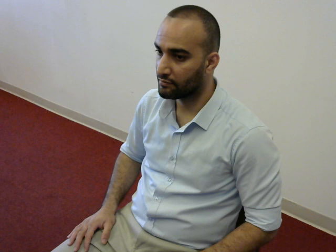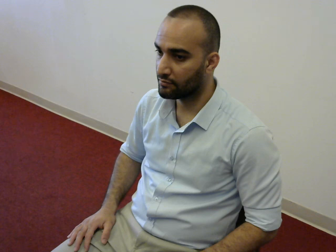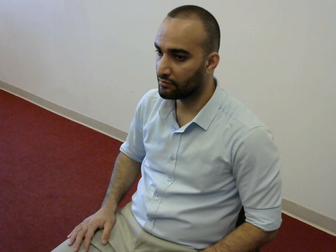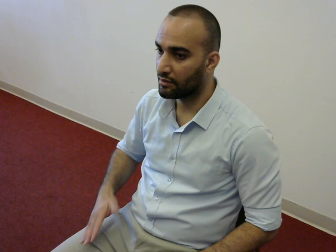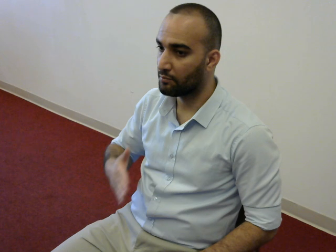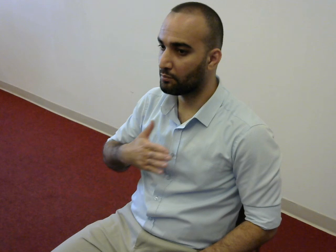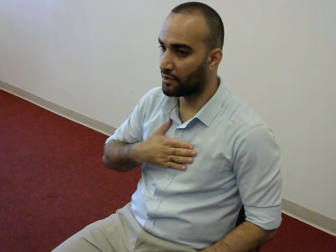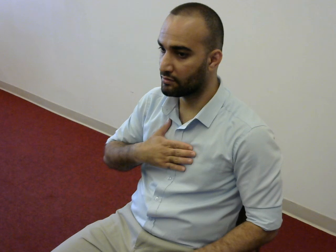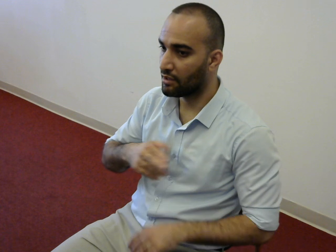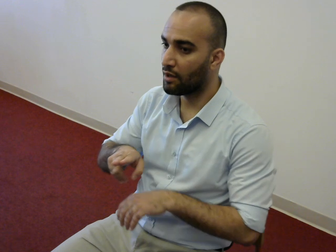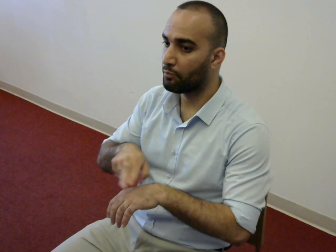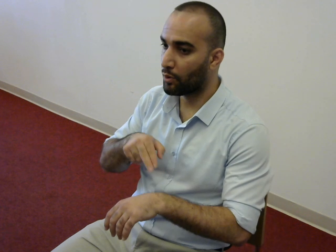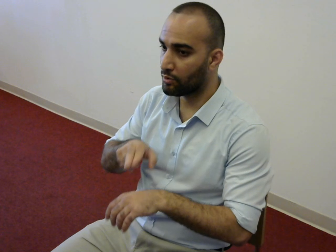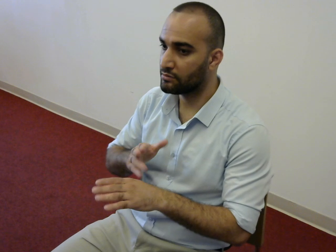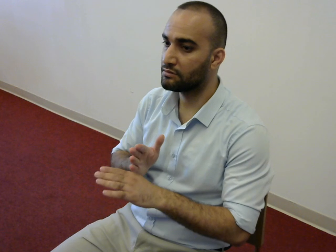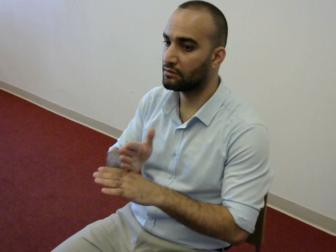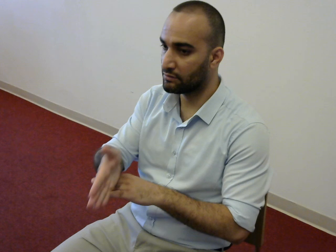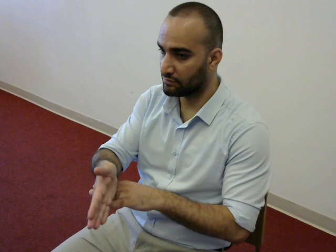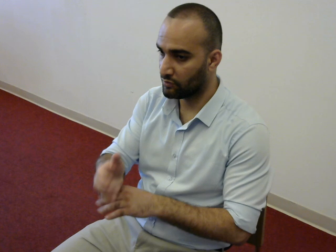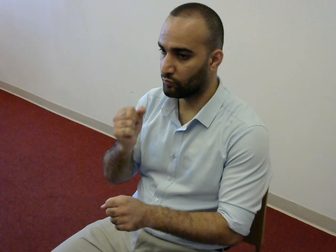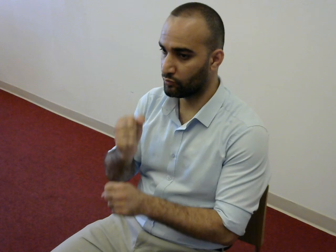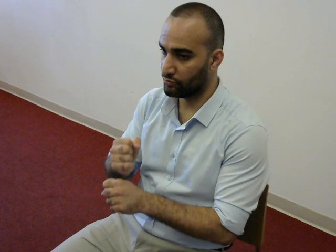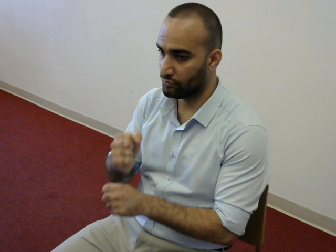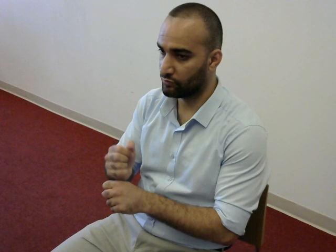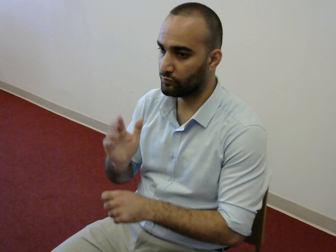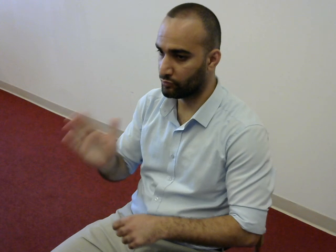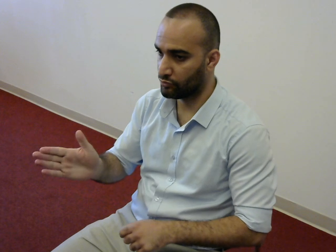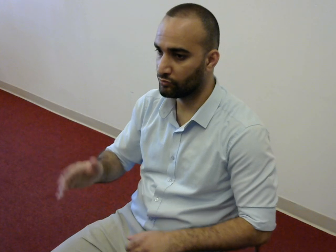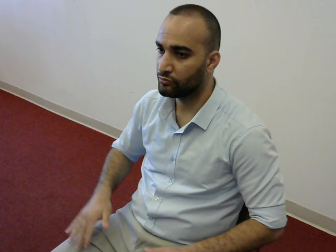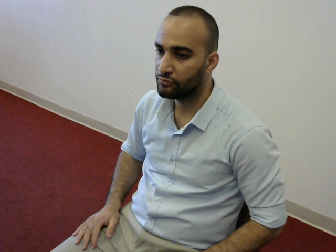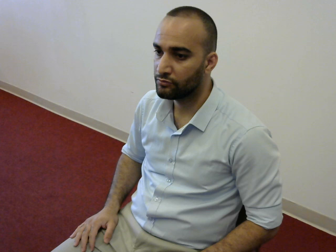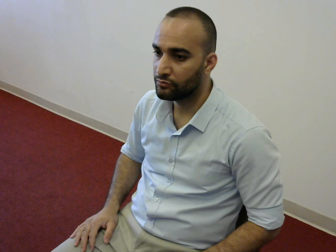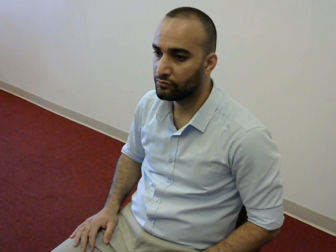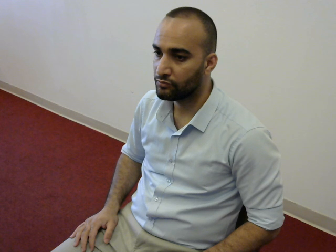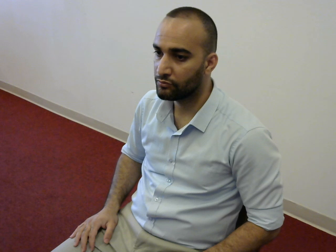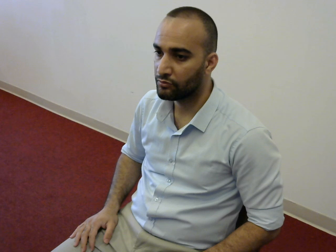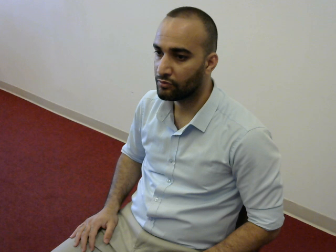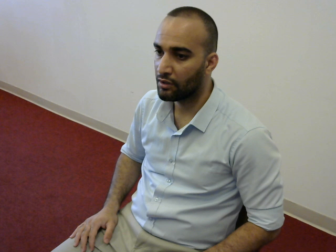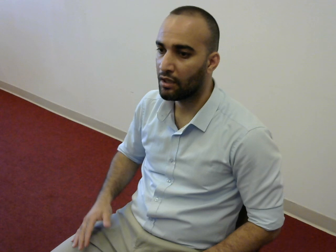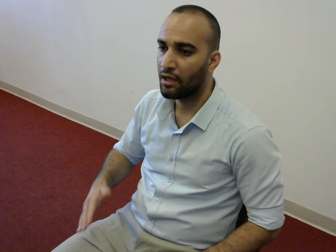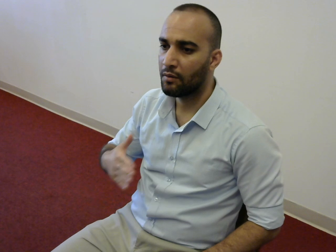Mən polisə müraciət edəcəyəm